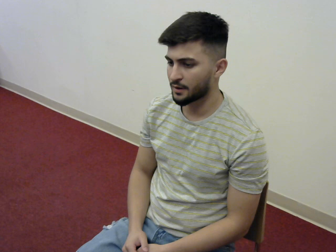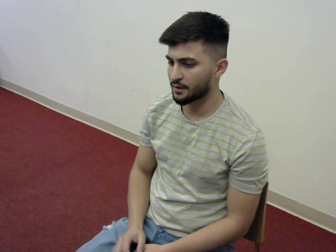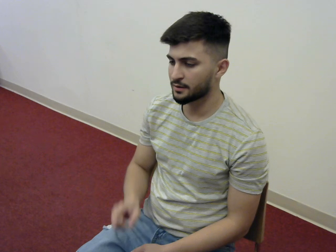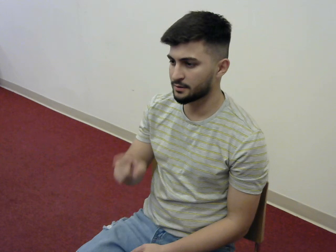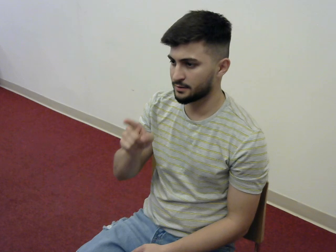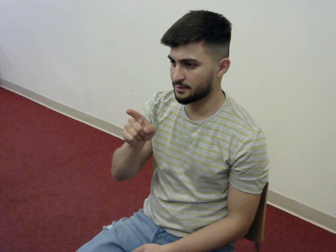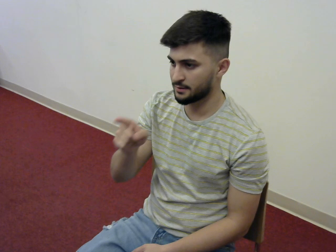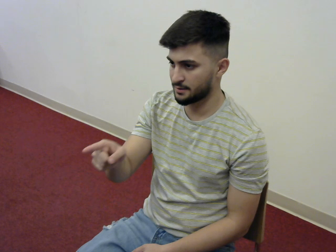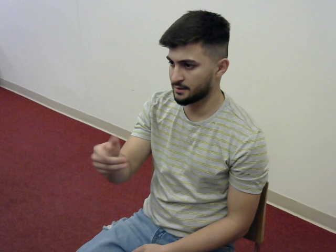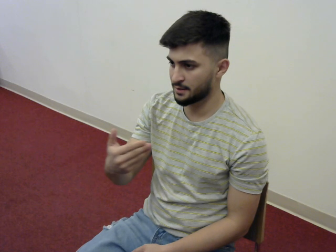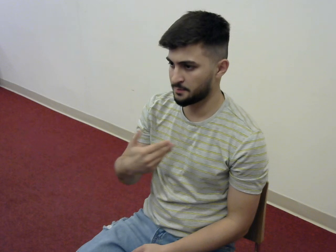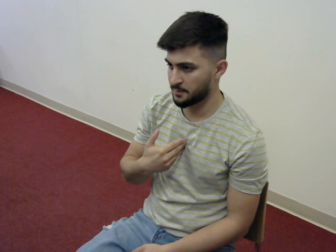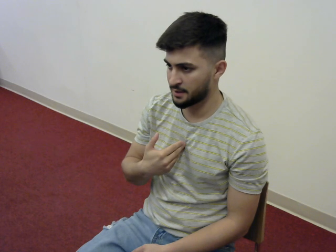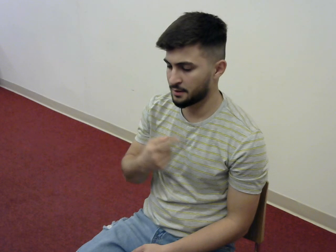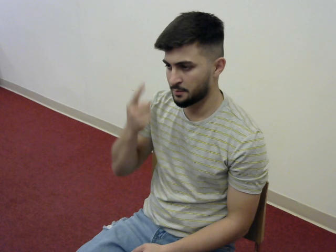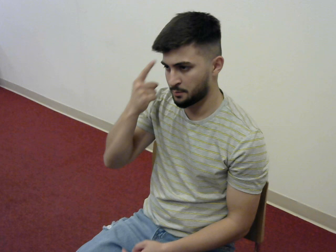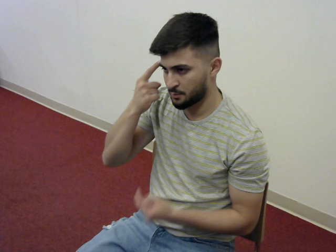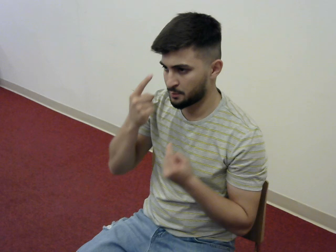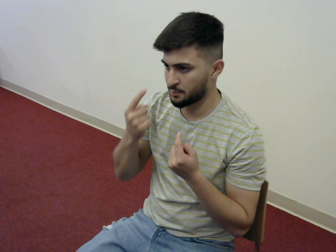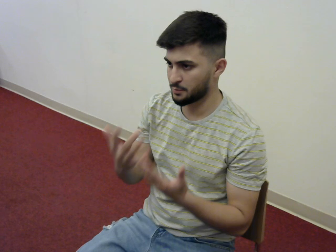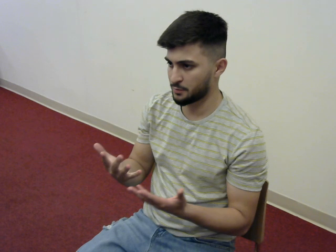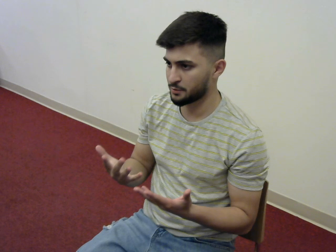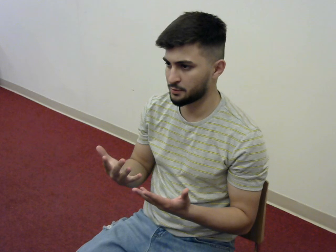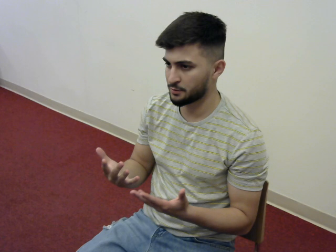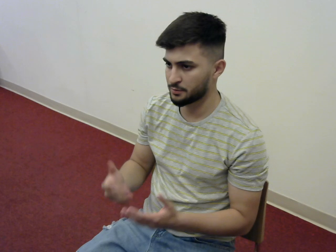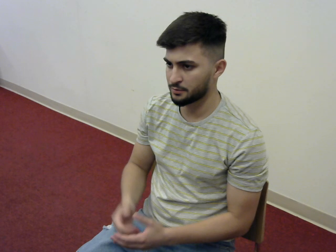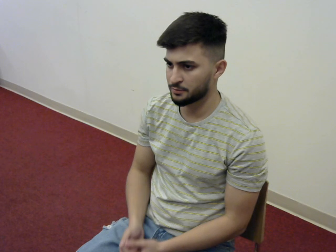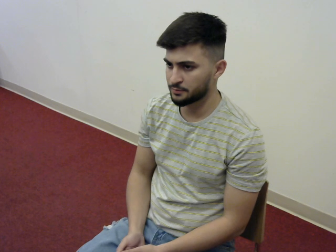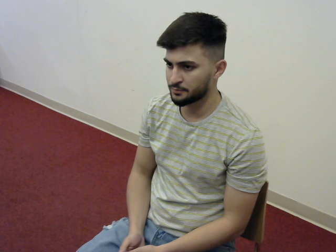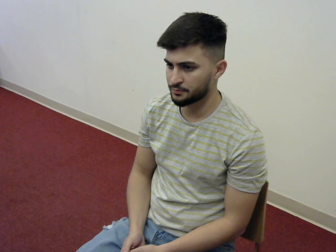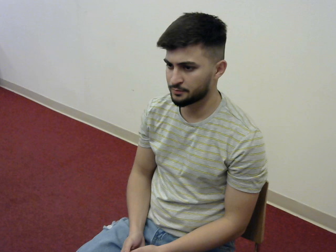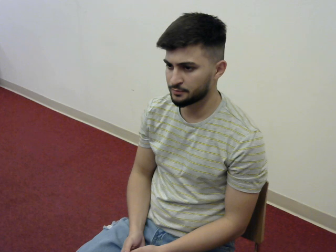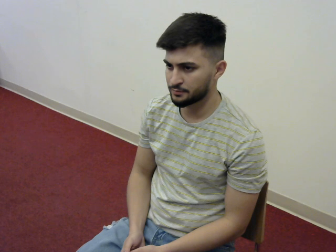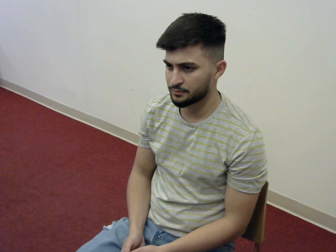Siz məni başa düşürsüz?